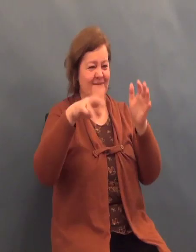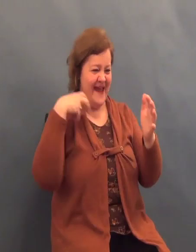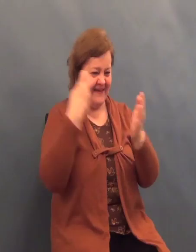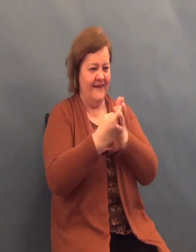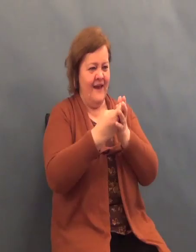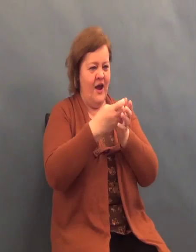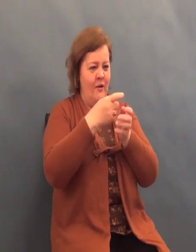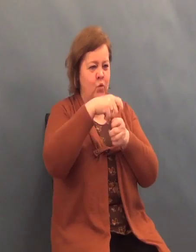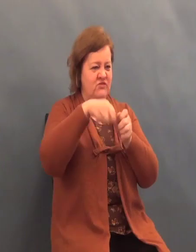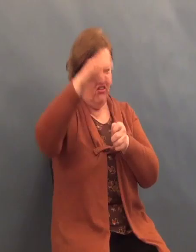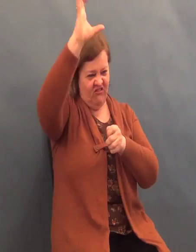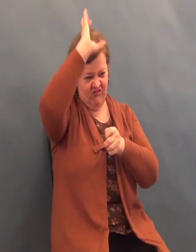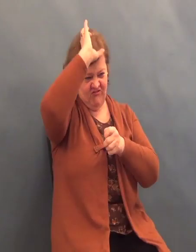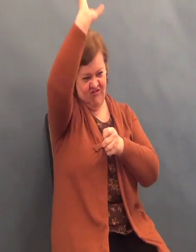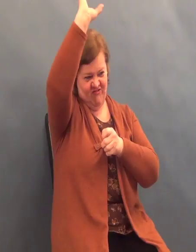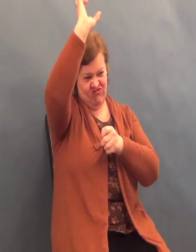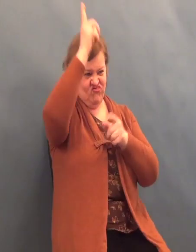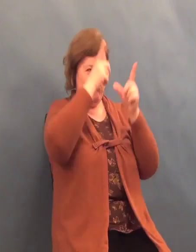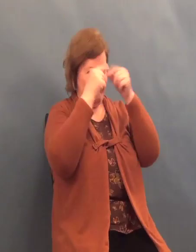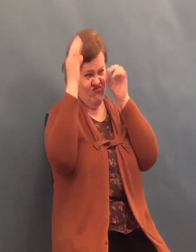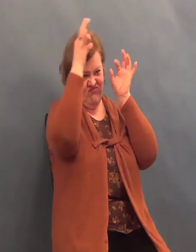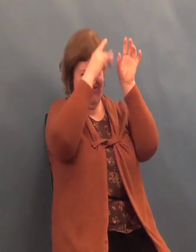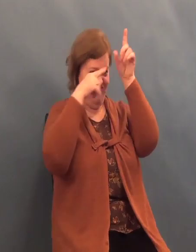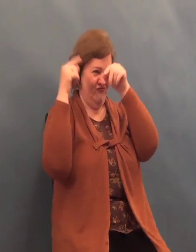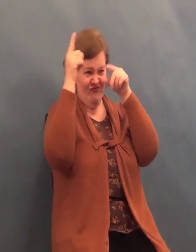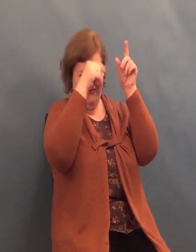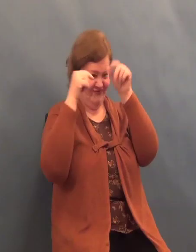Kot ma na głowie puszkę, a przed oczami pojawiają mu się gwiazdki i kręci mu się w głowie.